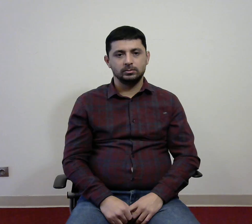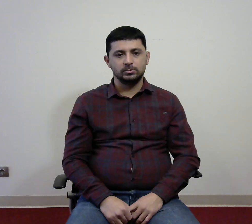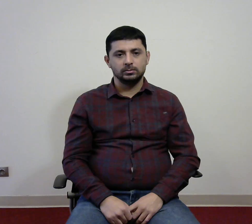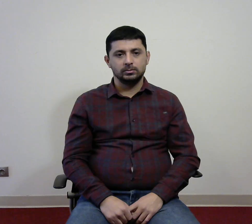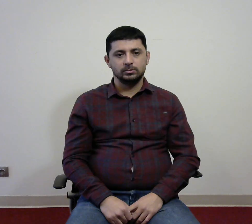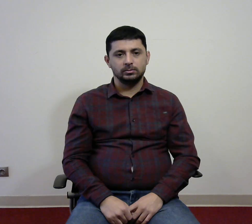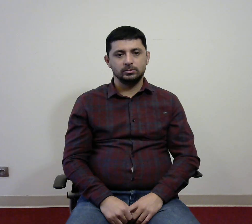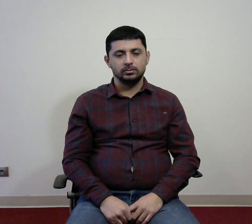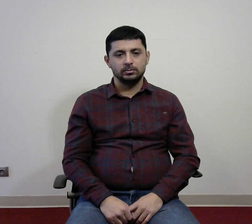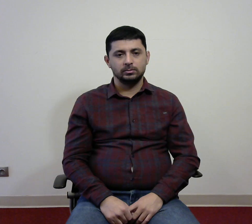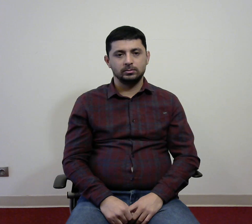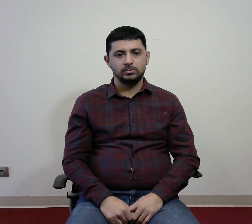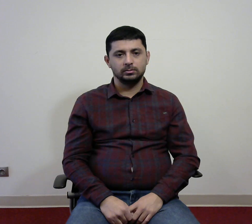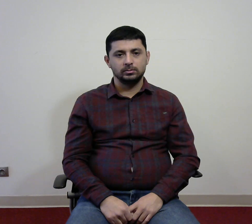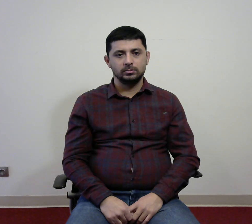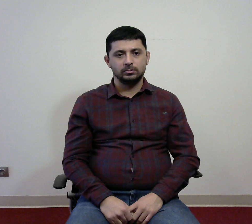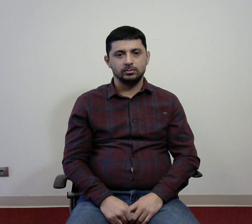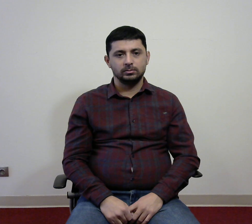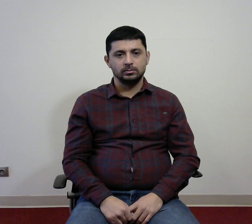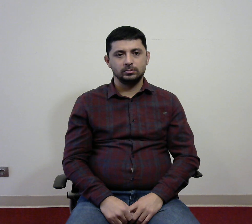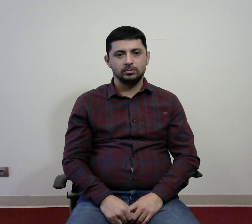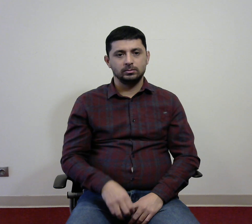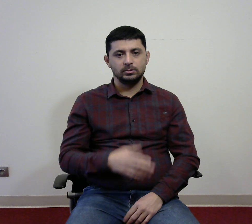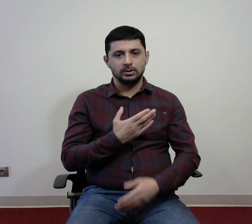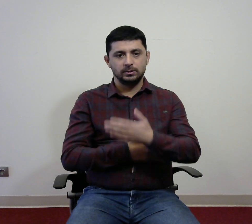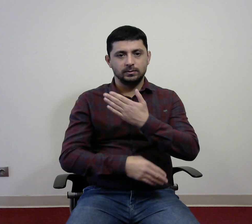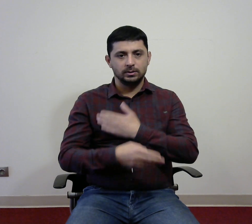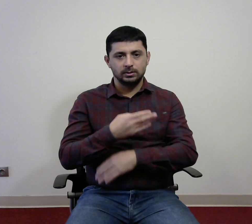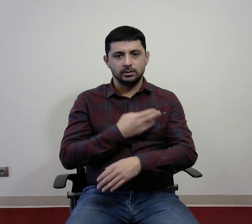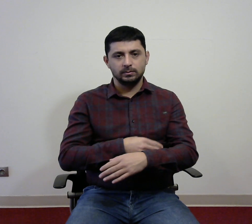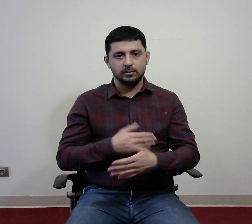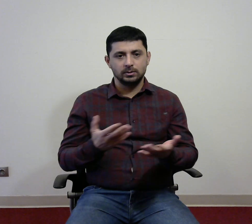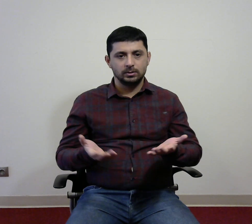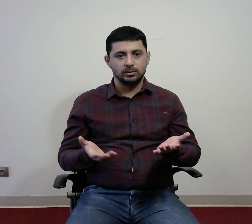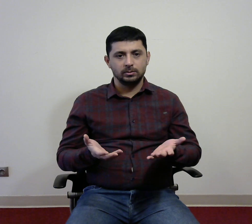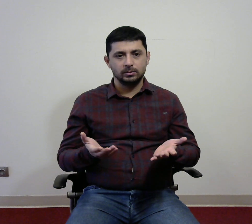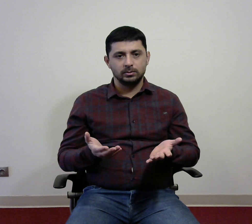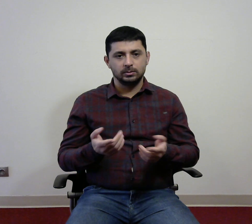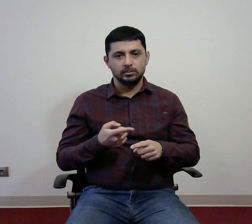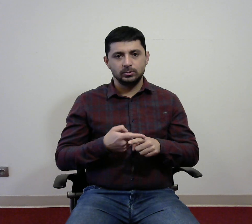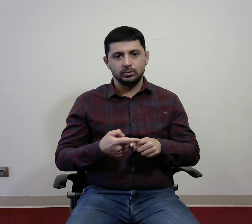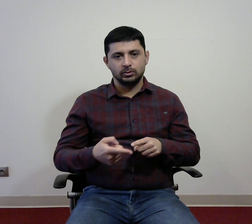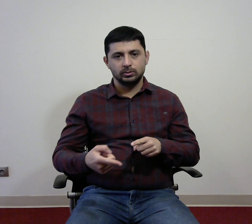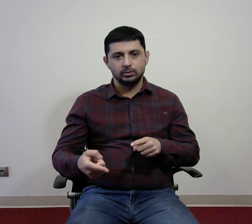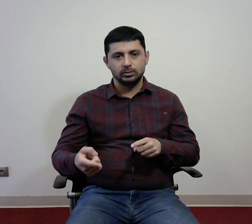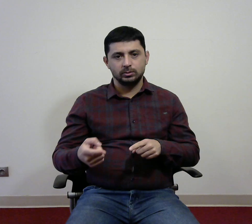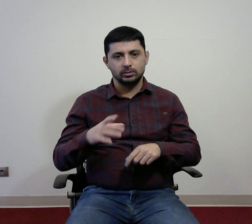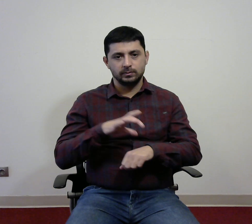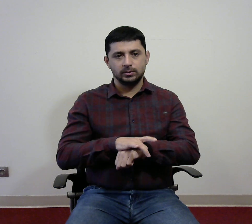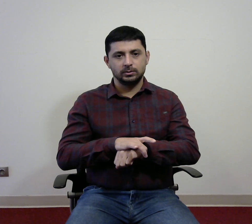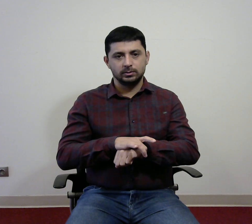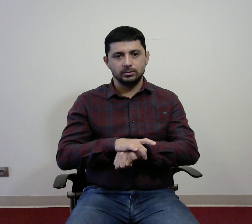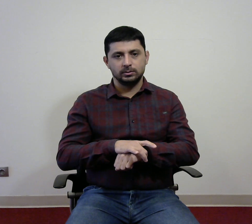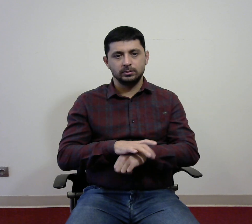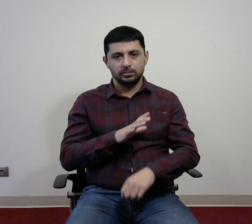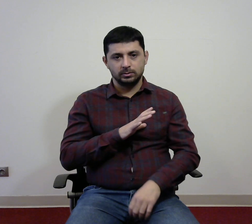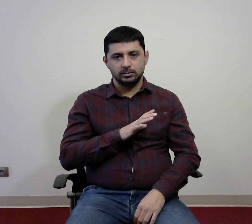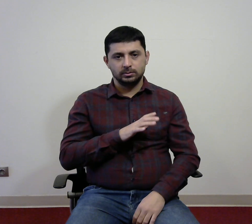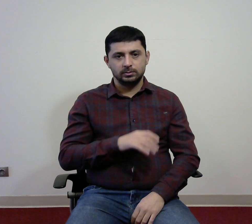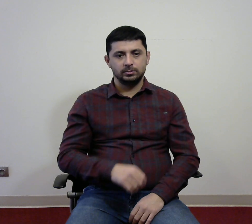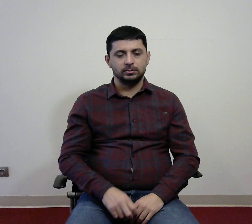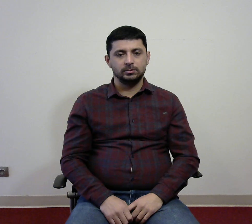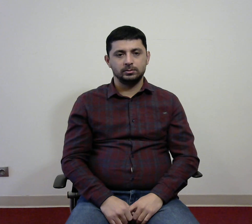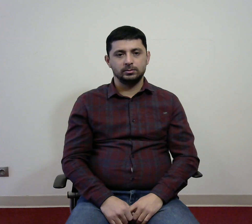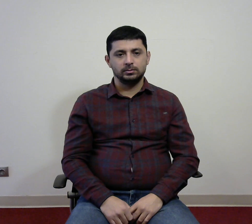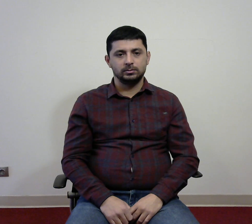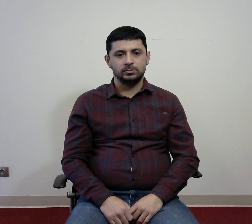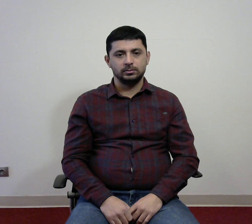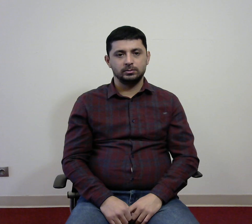Əlillik hansı müddətə müəyyən olunur?